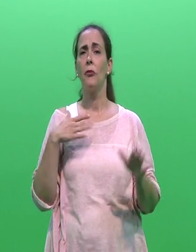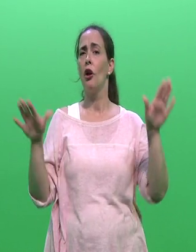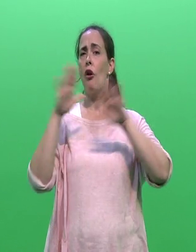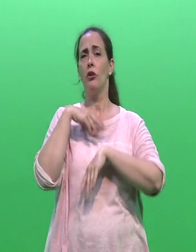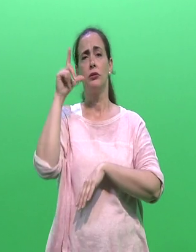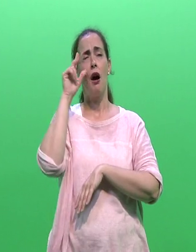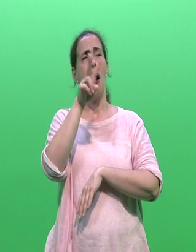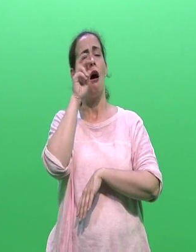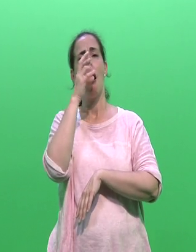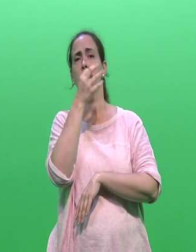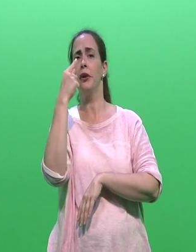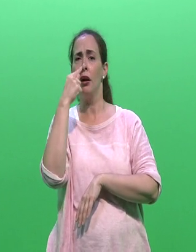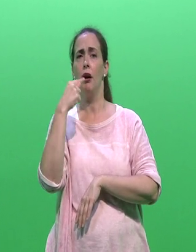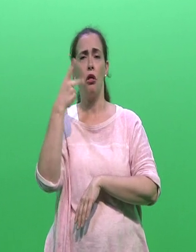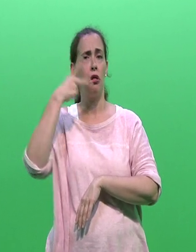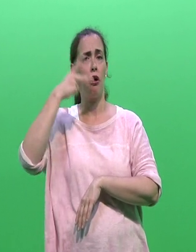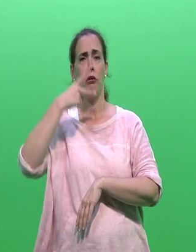A la nit respiro bé pel nas i per la boca.